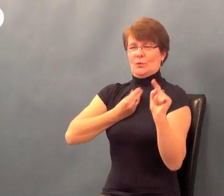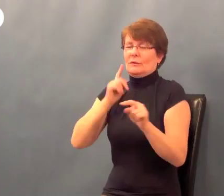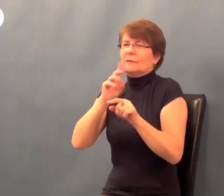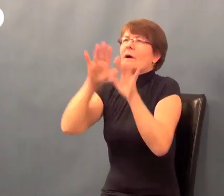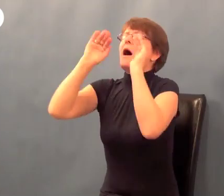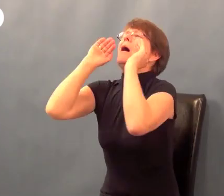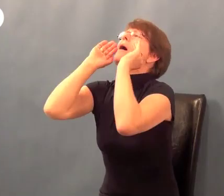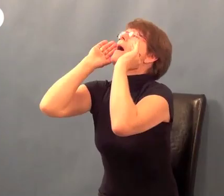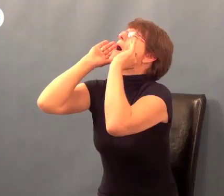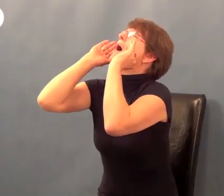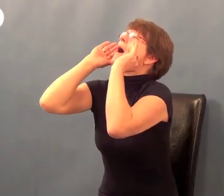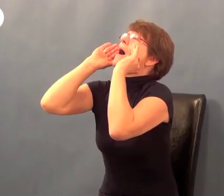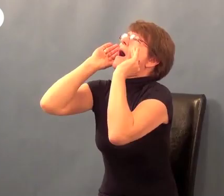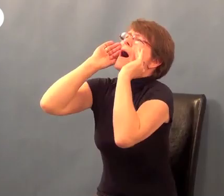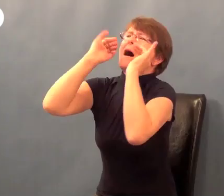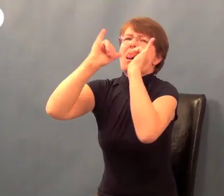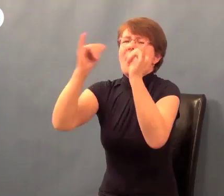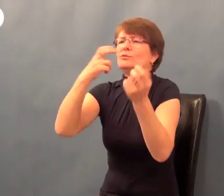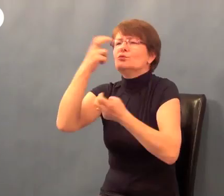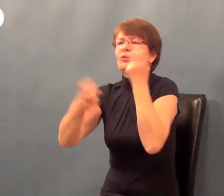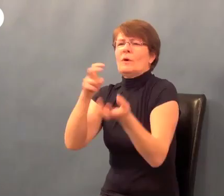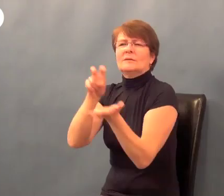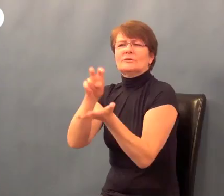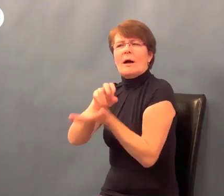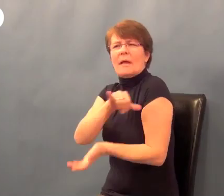Wołał, szukał żaby po imieniu.